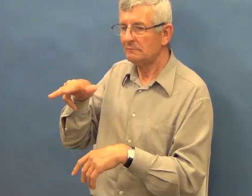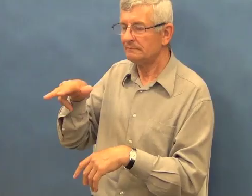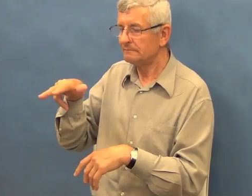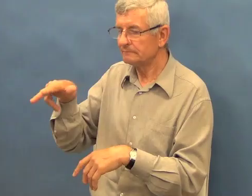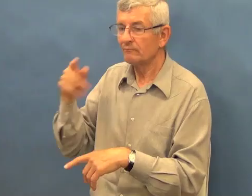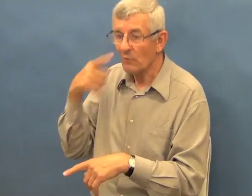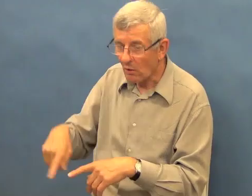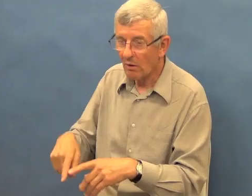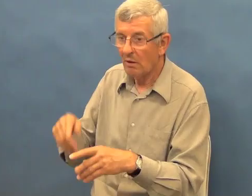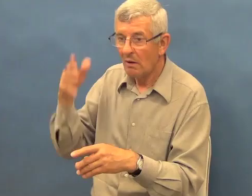Zauważają leżący na ziemi kapelusz.